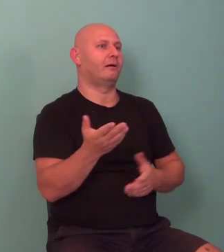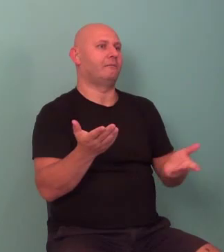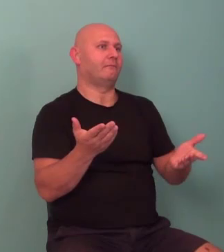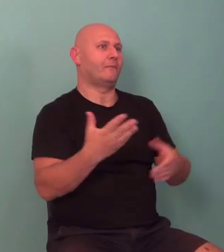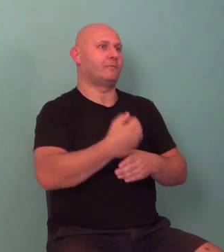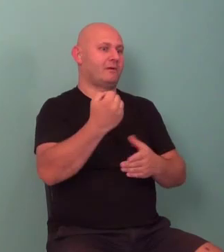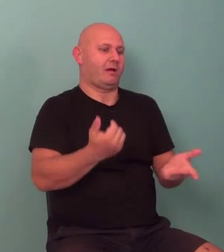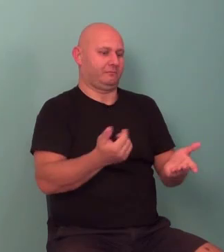W butelce.